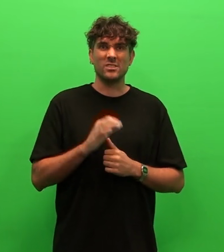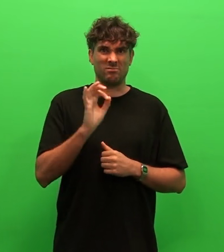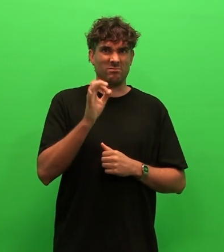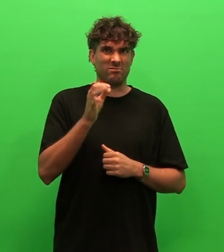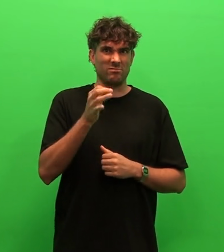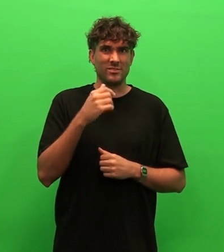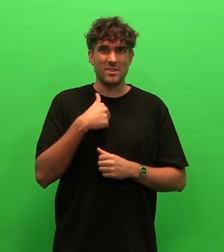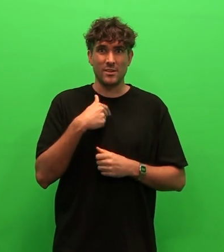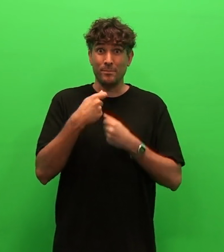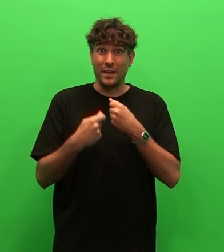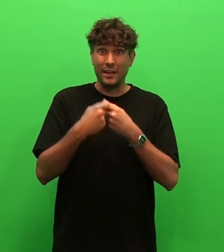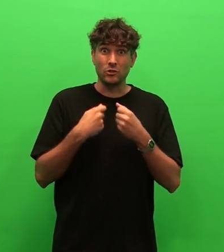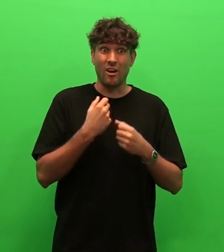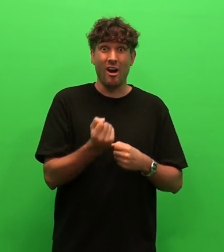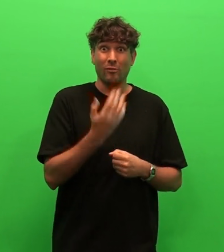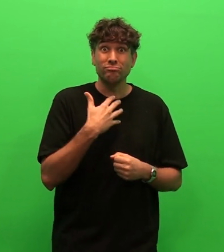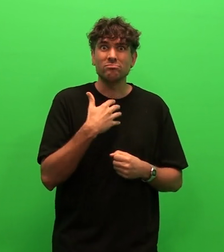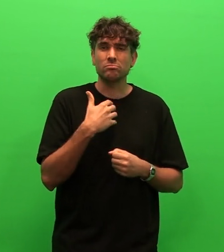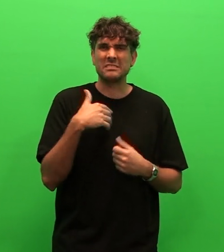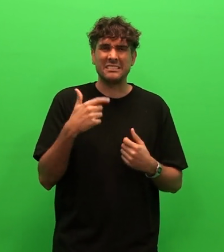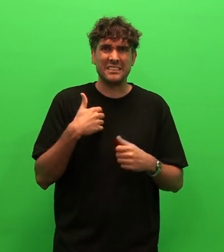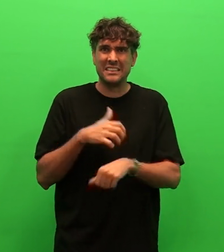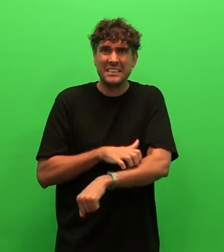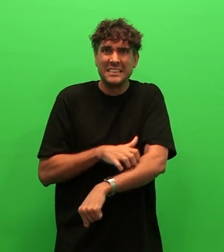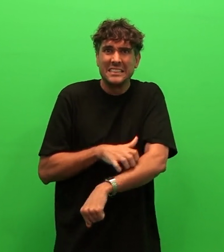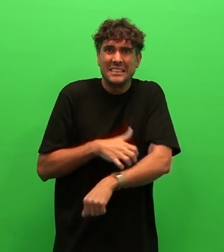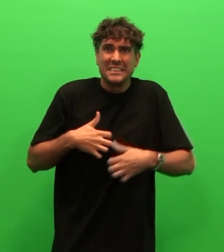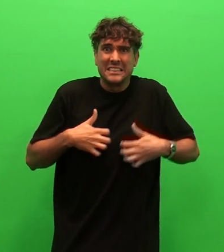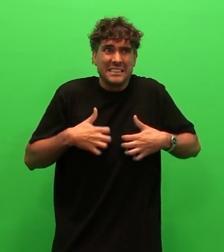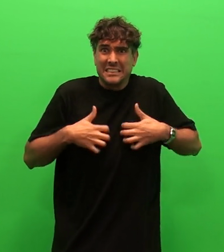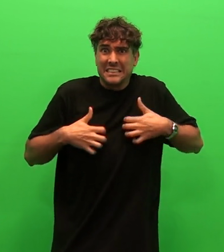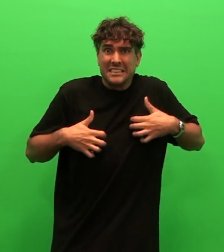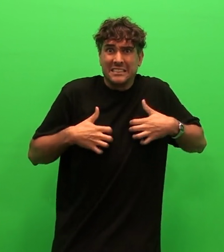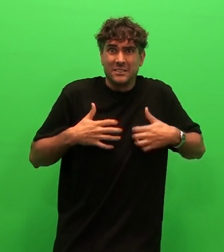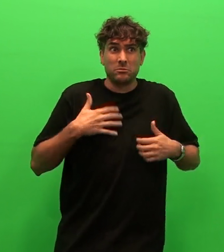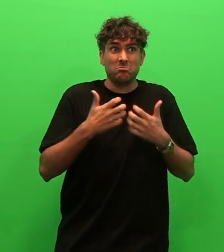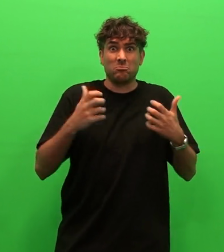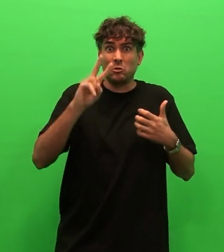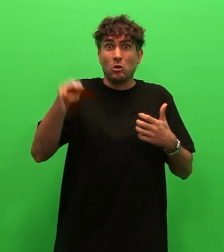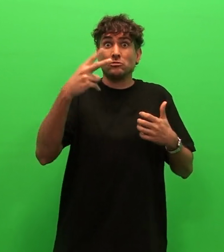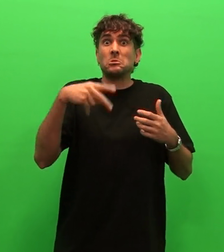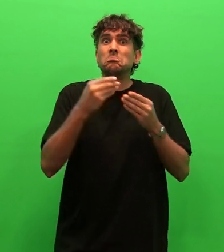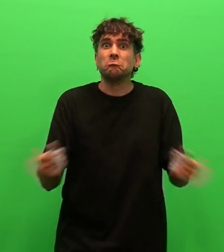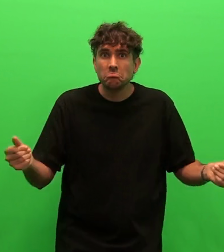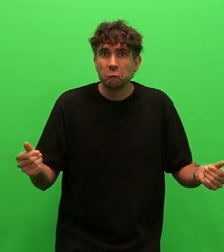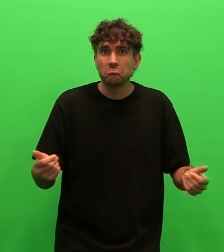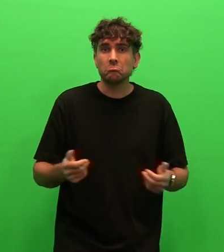Sí, quan menjo un plàtan em pica tot el cos durant dues hores i després la picor desapareix.